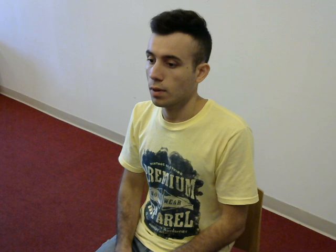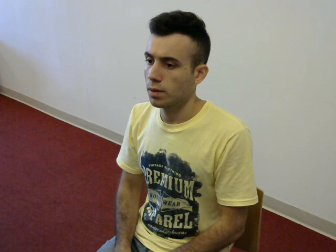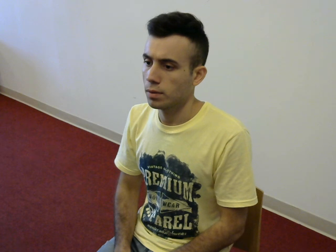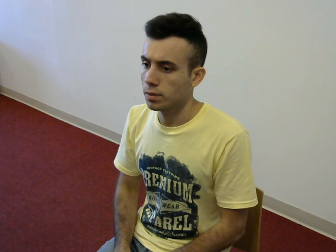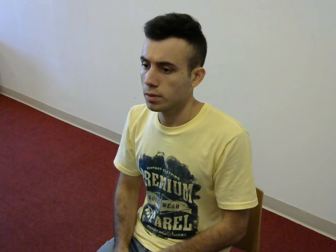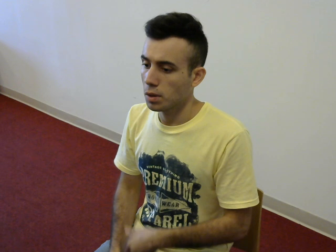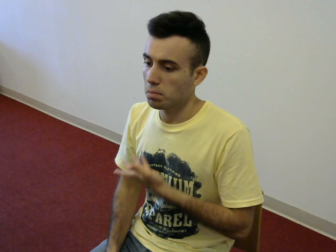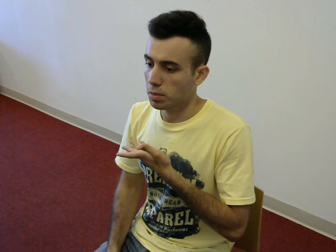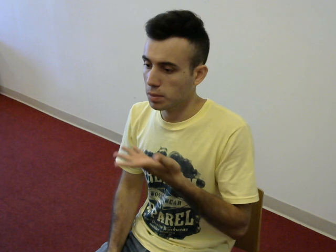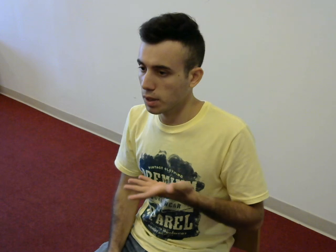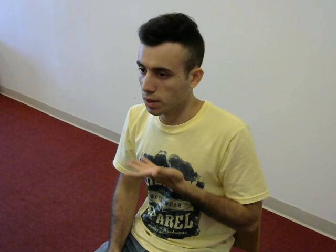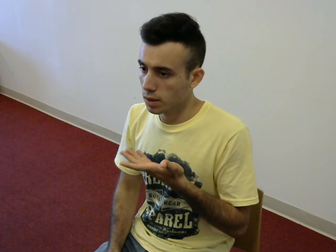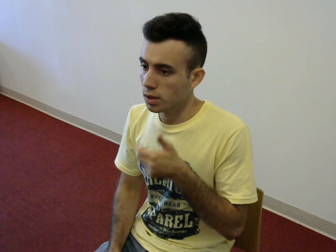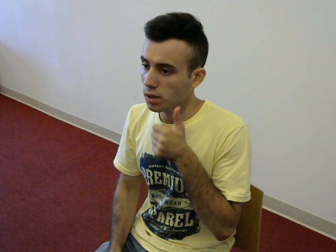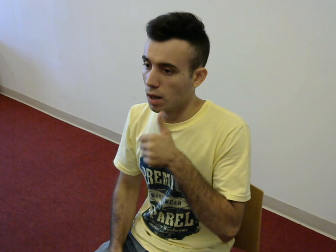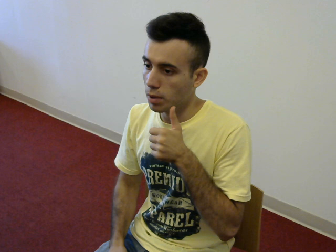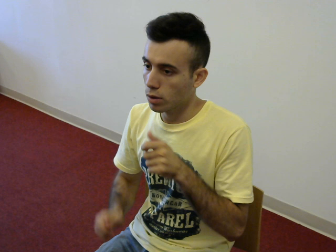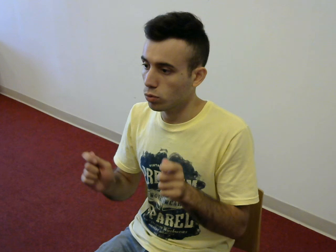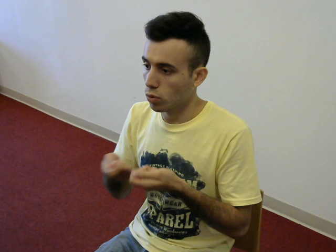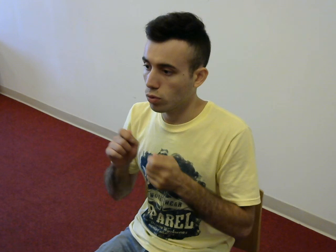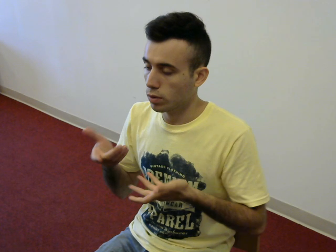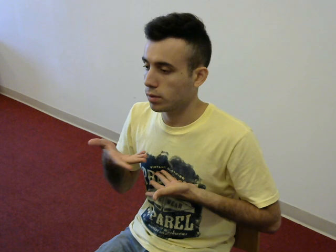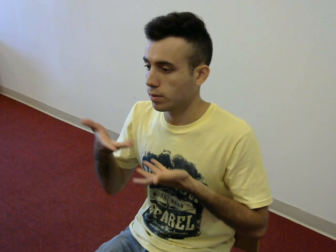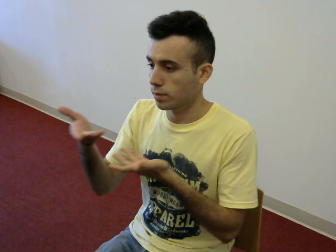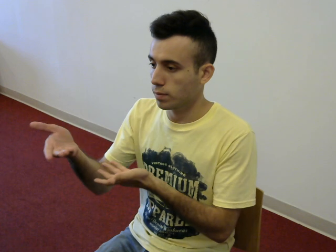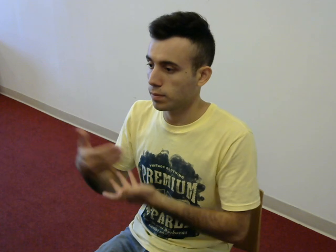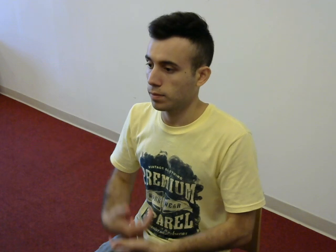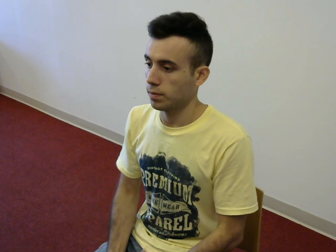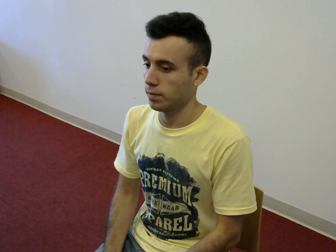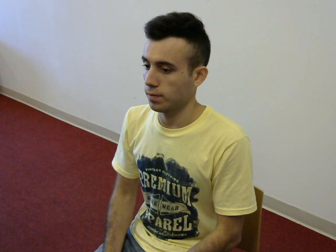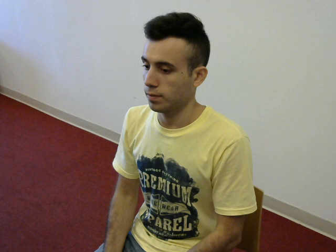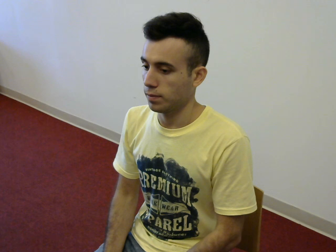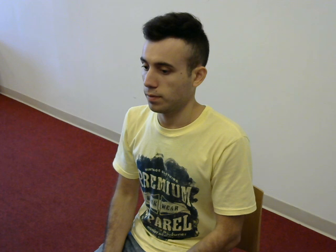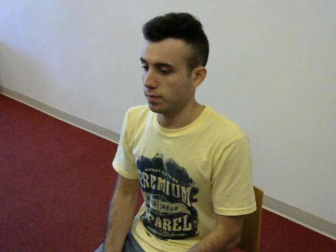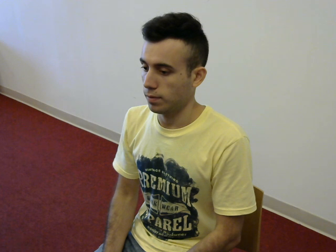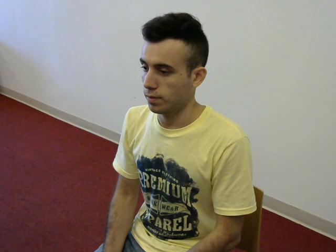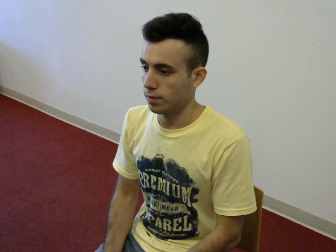Bizi sabah toya çağırıblar